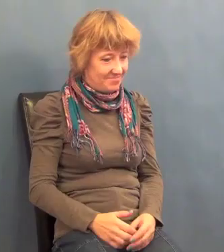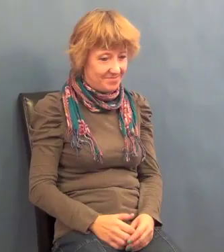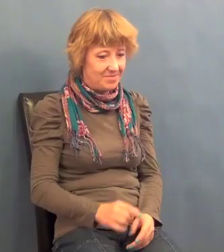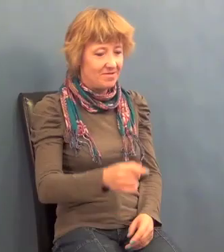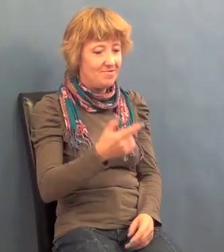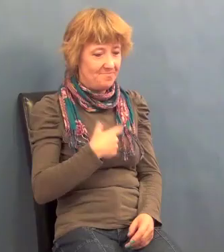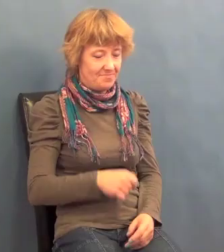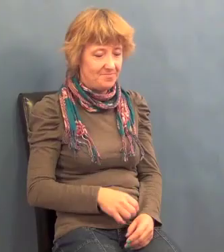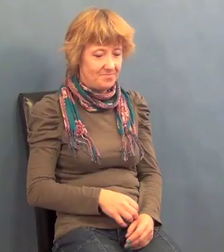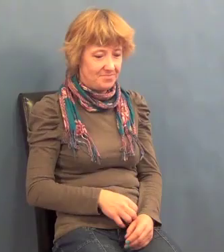Aha.